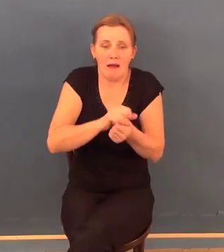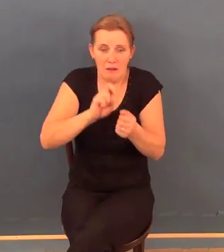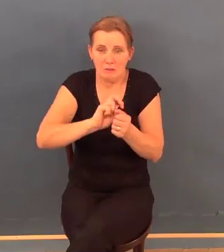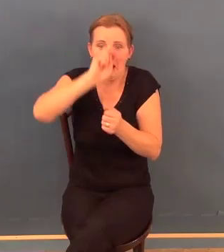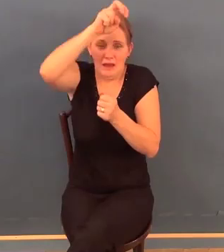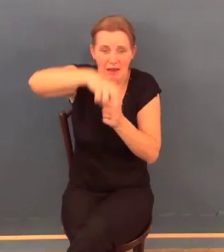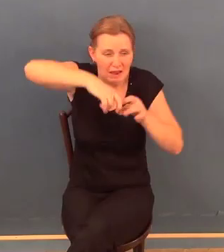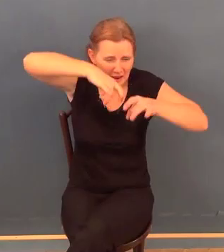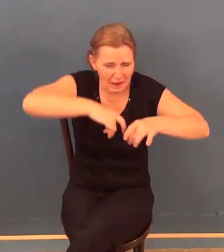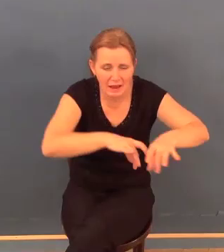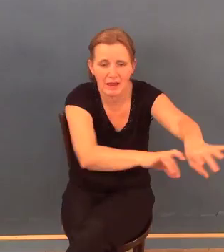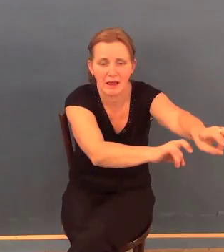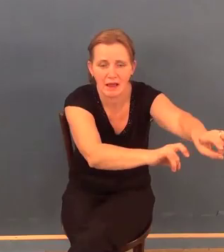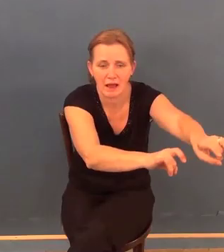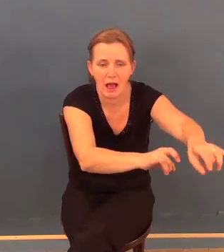Zeskakuje z huśtawki i biegnie.